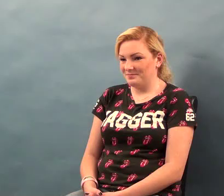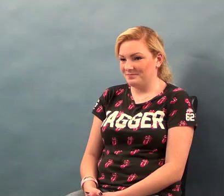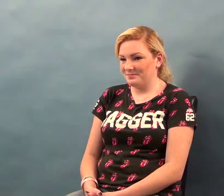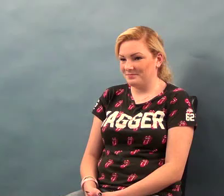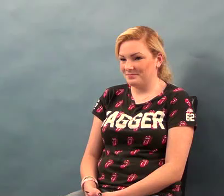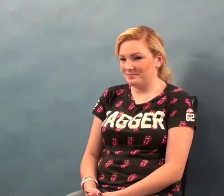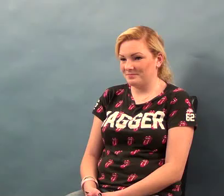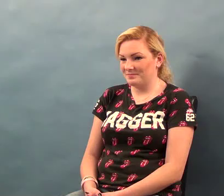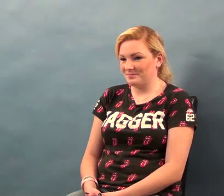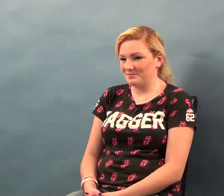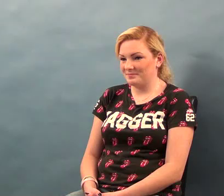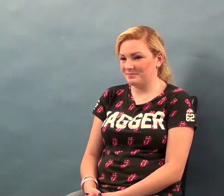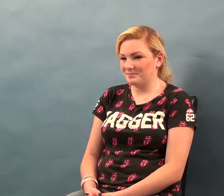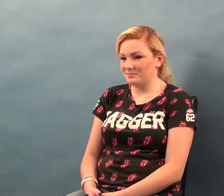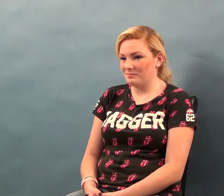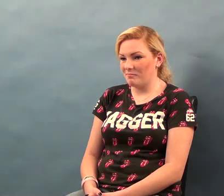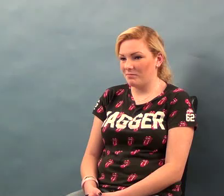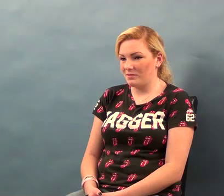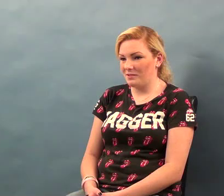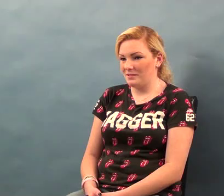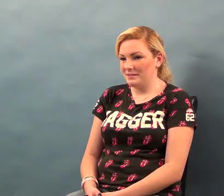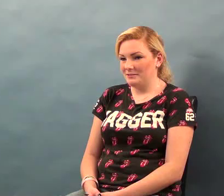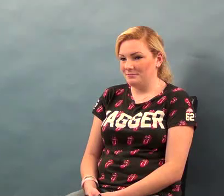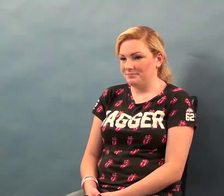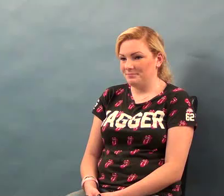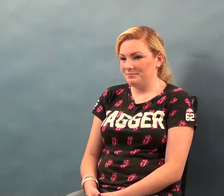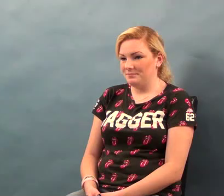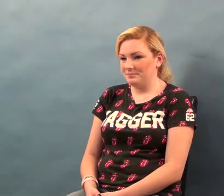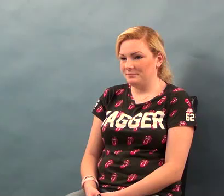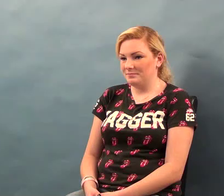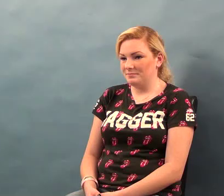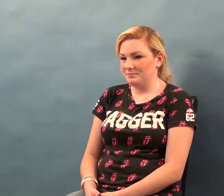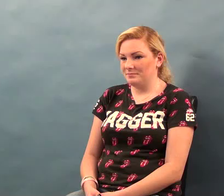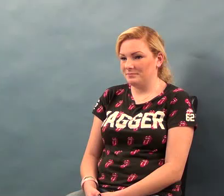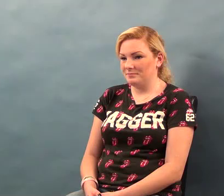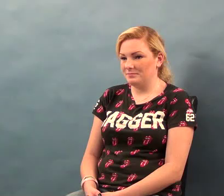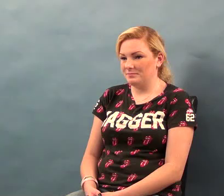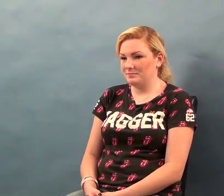Trzeba uważać na dziurę w wodzie, bo można się utopić.